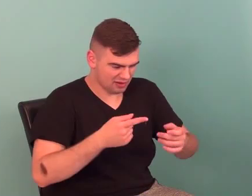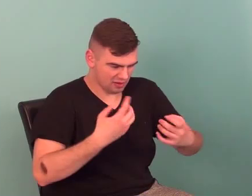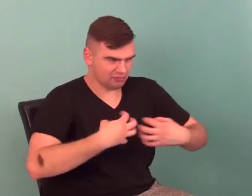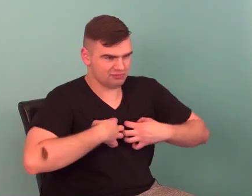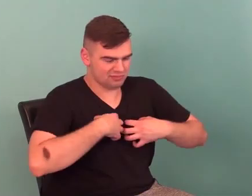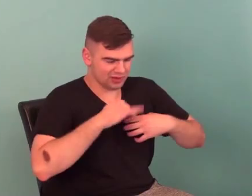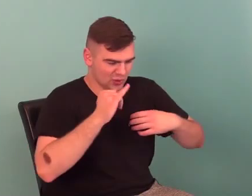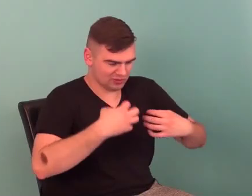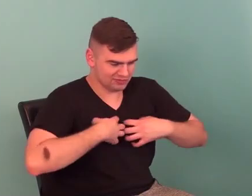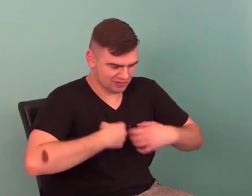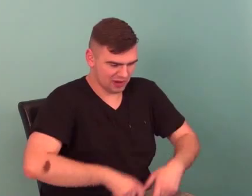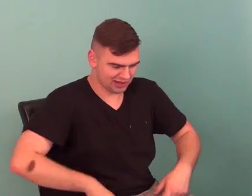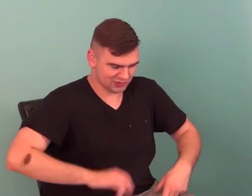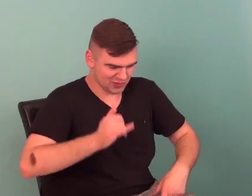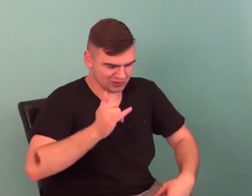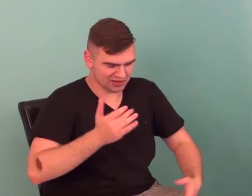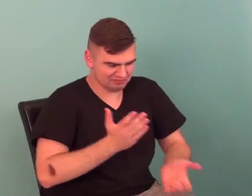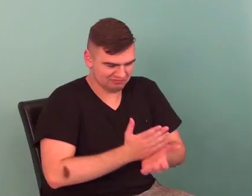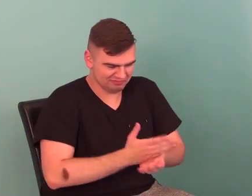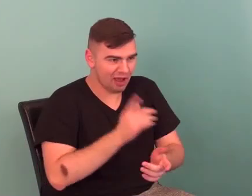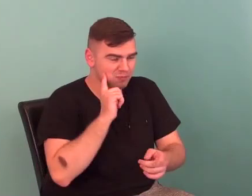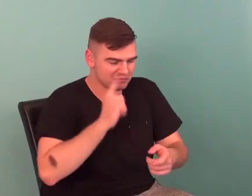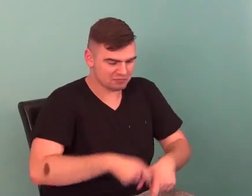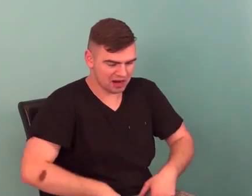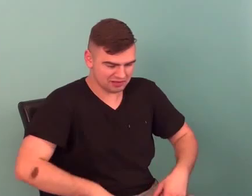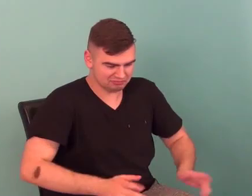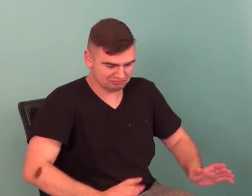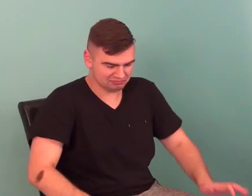Biustonosz jest żółty oraz żółte majtki, a chłopak ma tylko majtki i tyle.